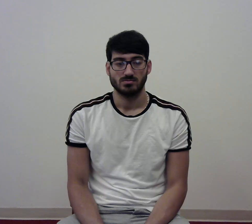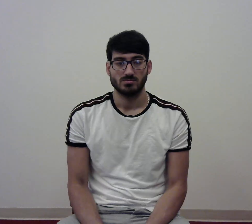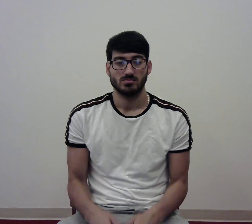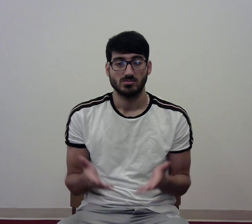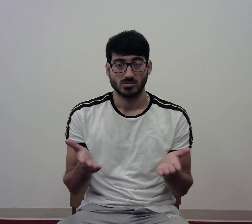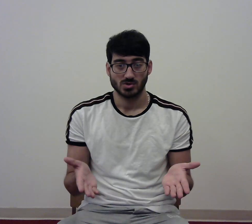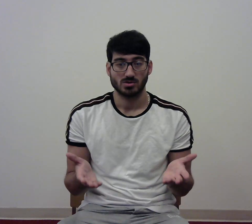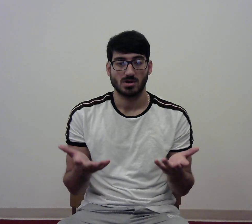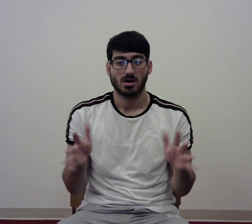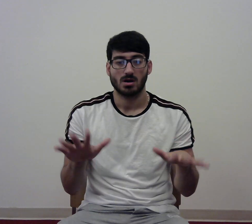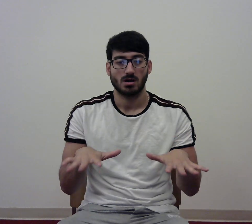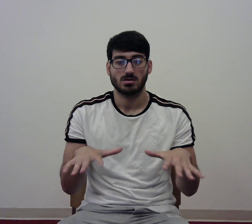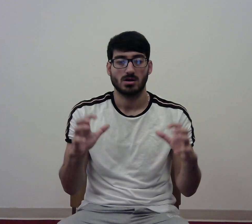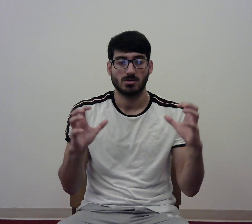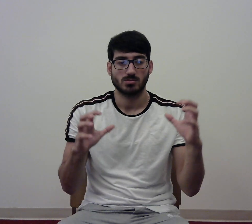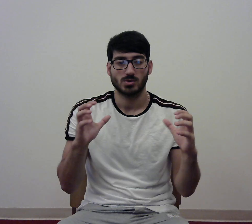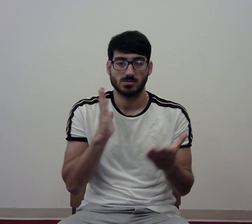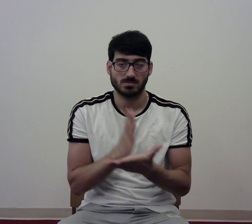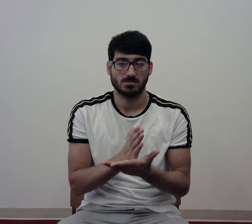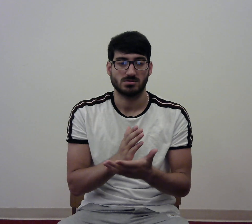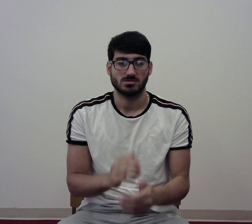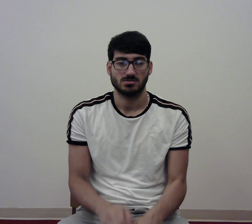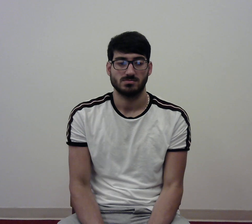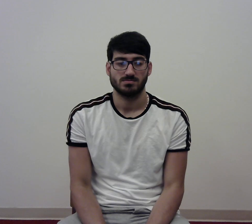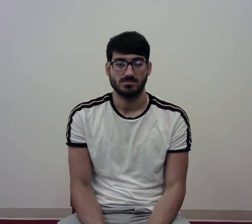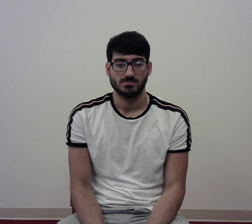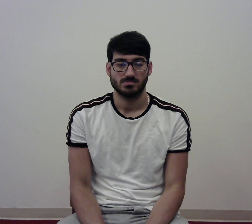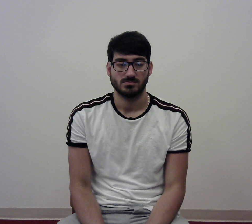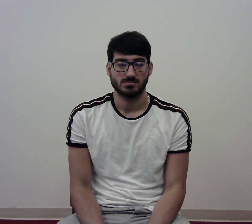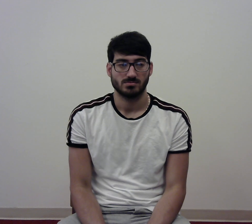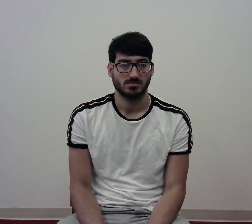Burda harda avtobus var?